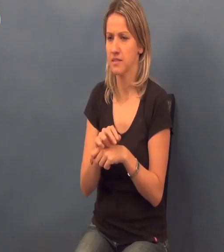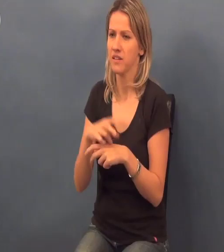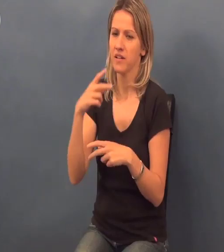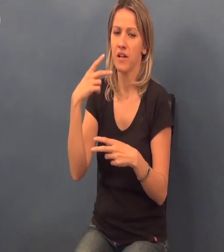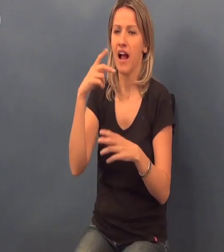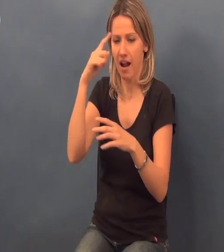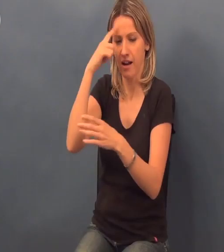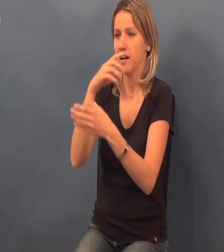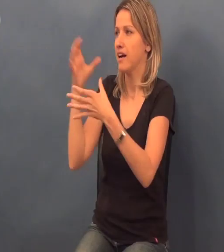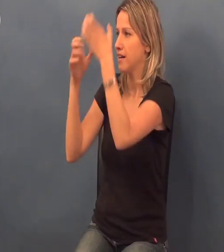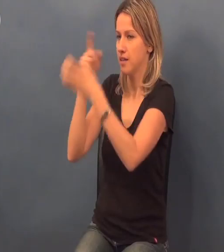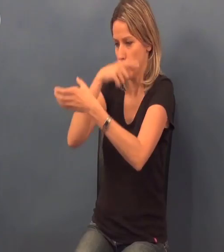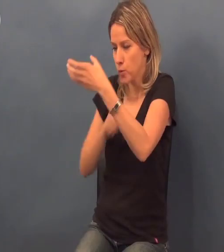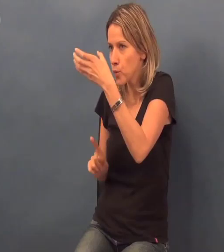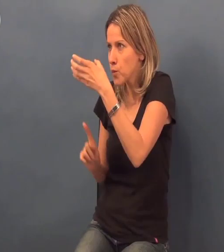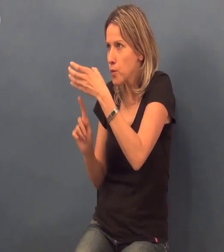Wpada na pomysł, żeby, zamiast wspinać się po rurze, wejść w otwór rury.